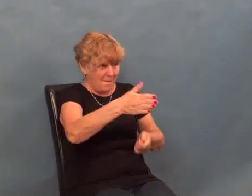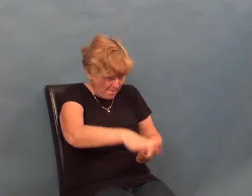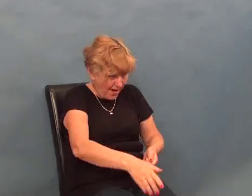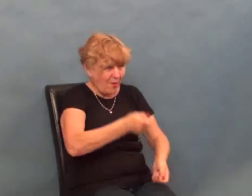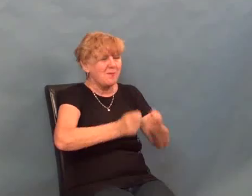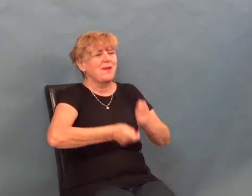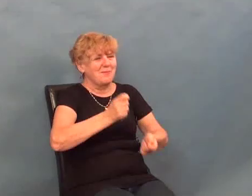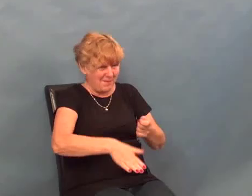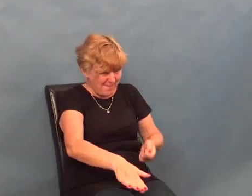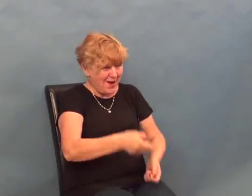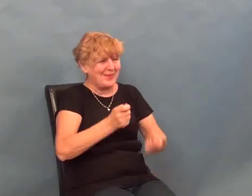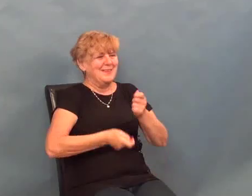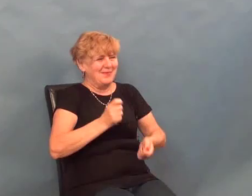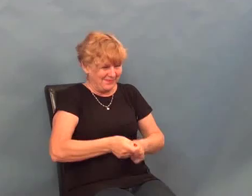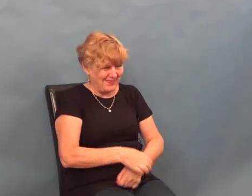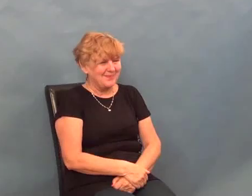Mały gra na cymbałkach.